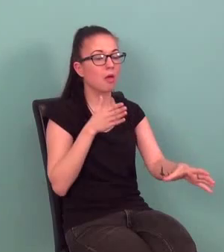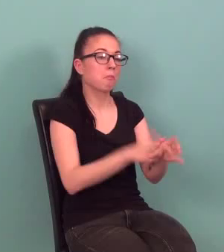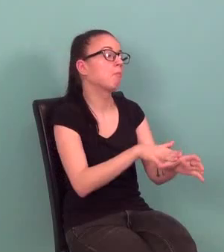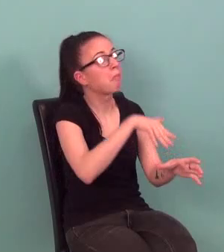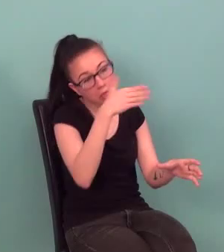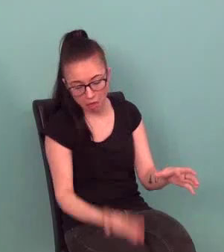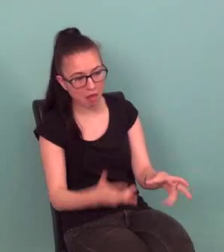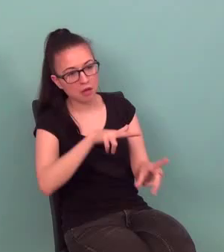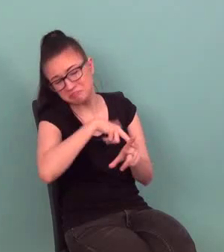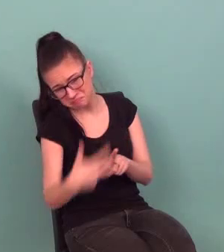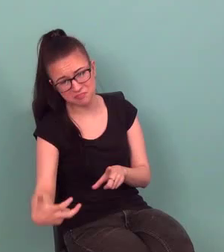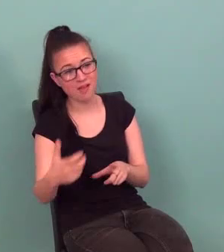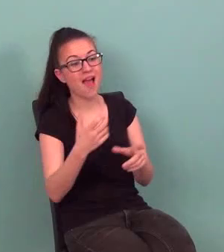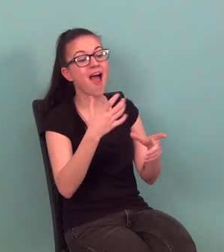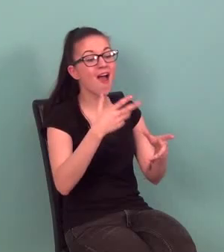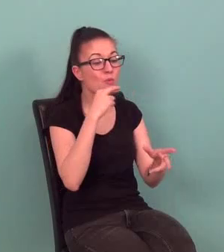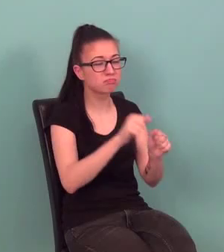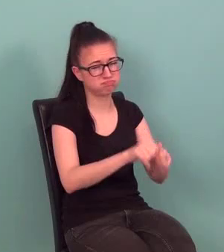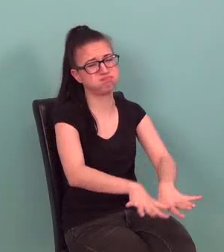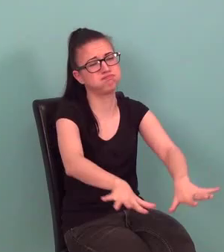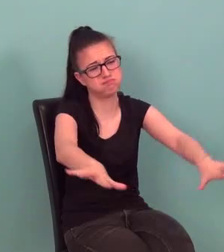Upada na ziemię, a wszystkie gruszki się rozsypują.